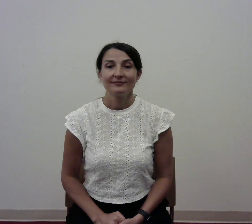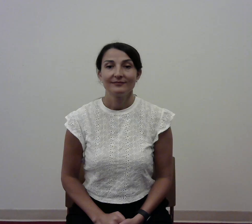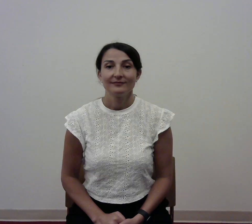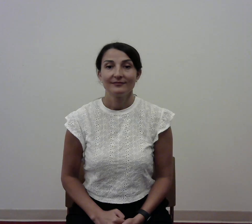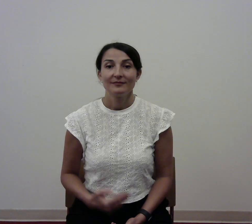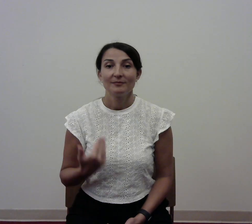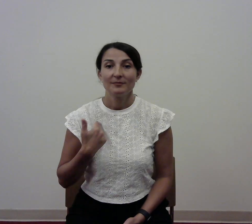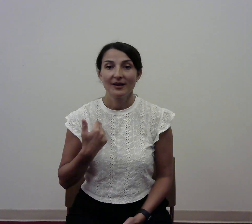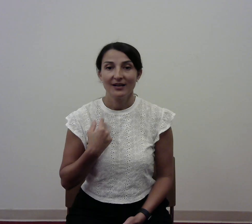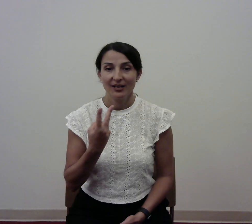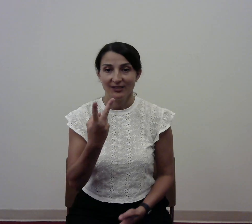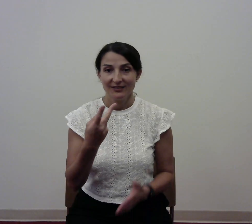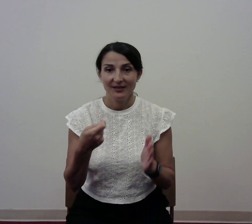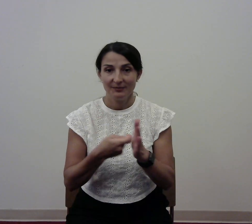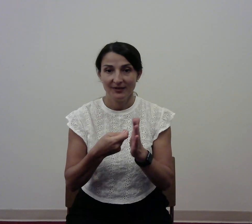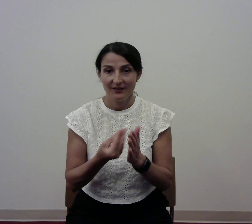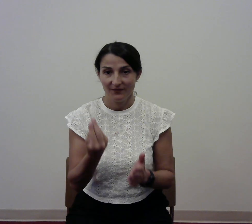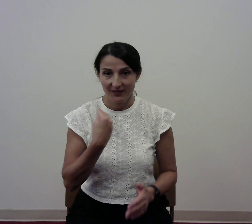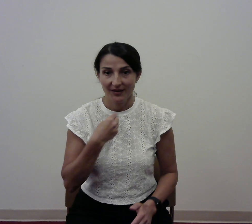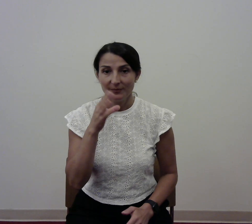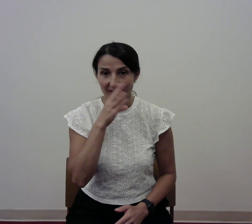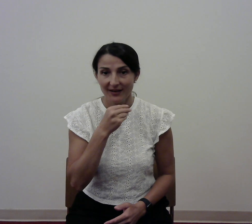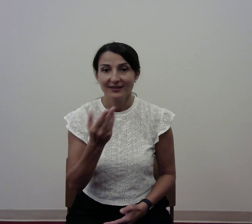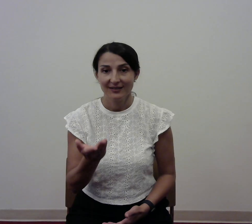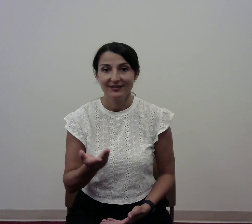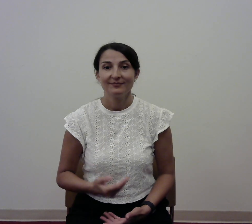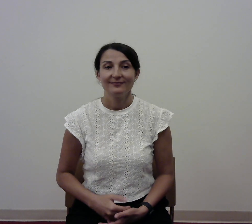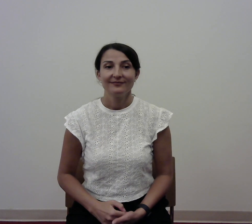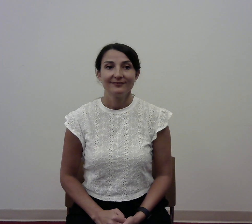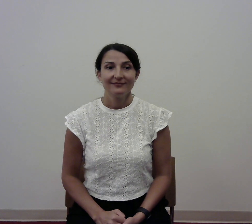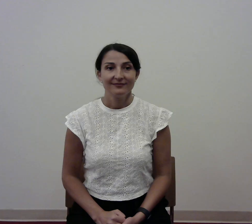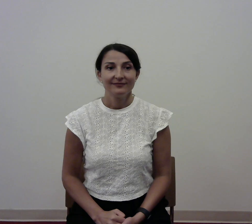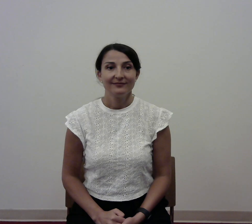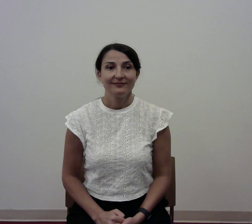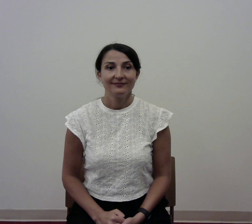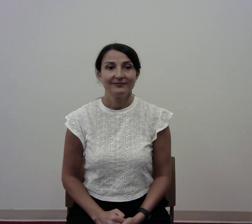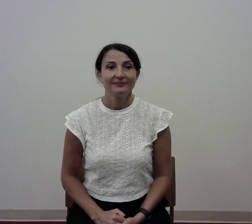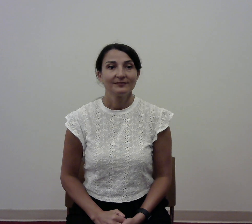Mənə 2 bilet verə bilərsinizmi?